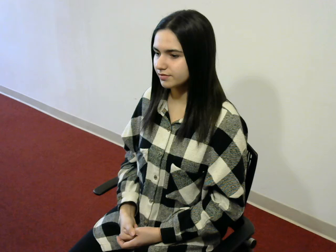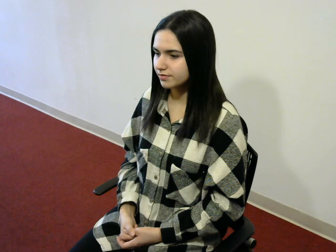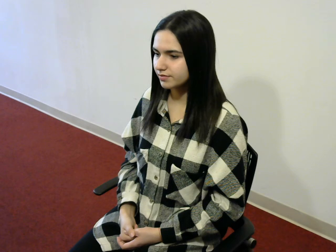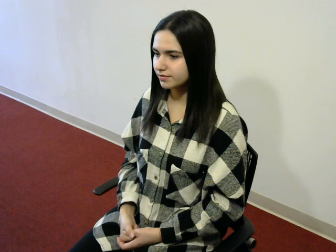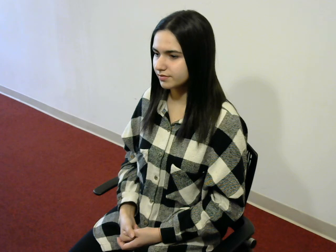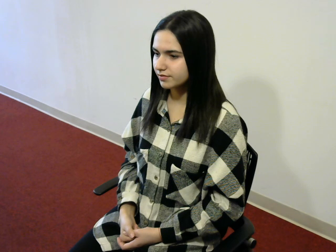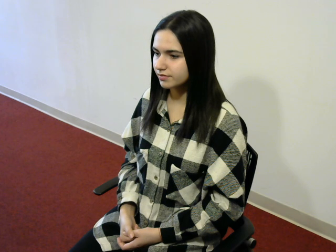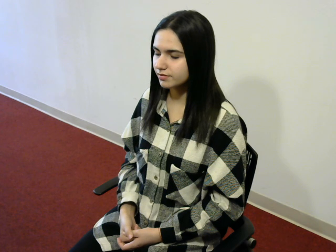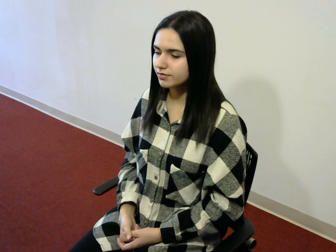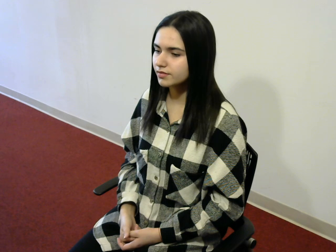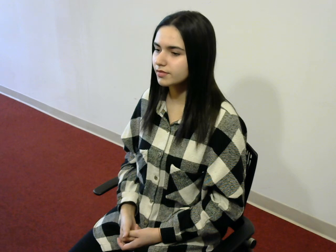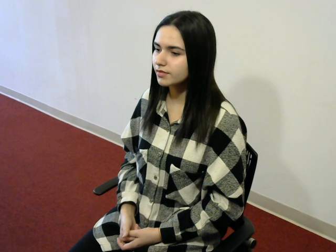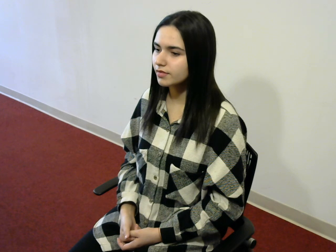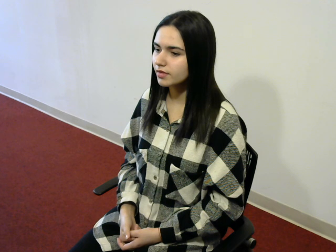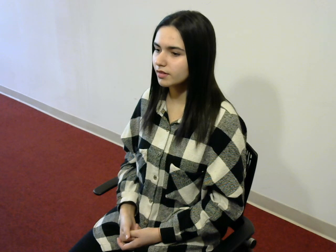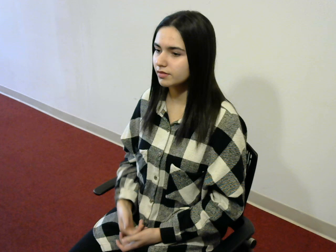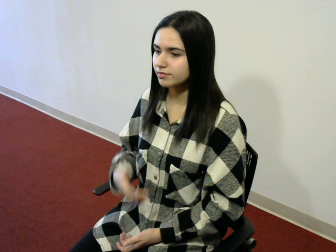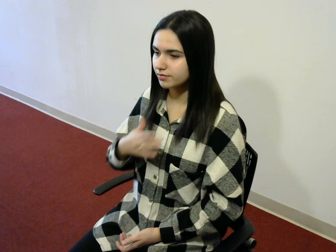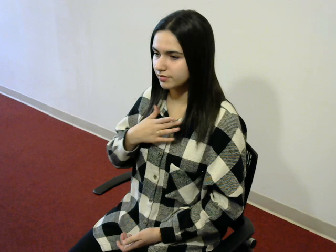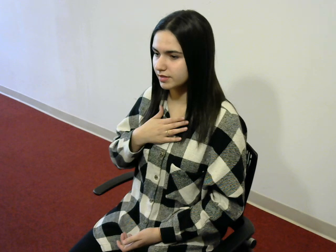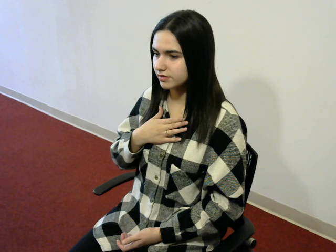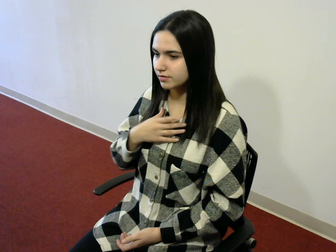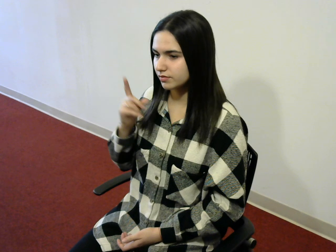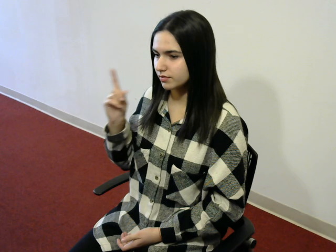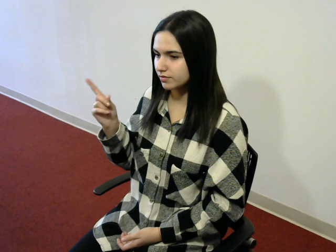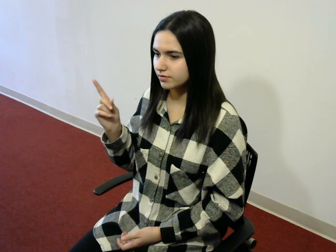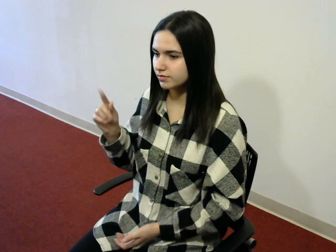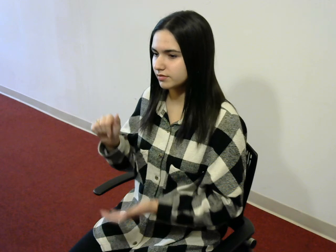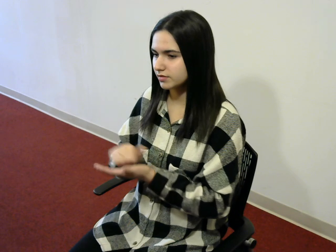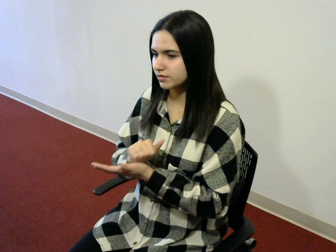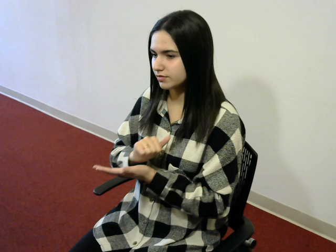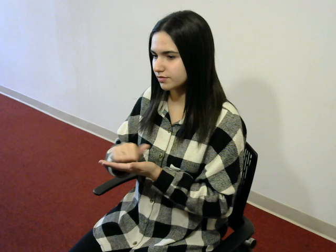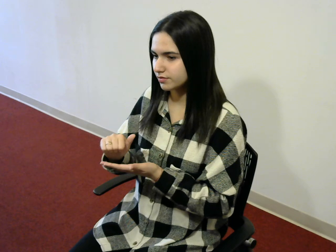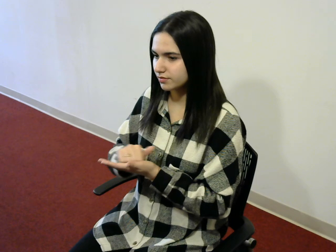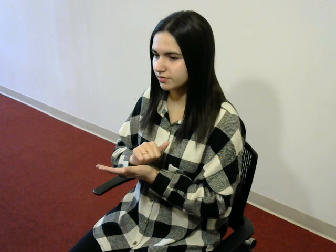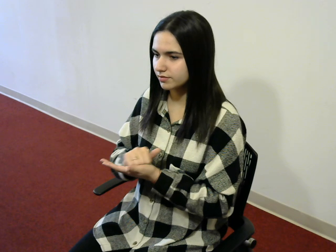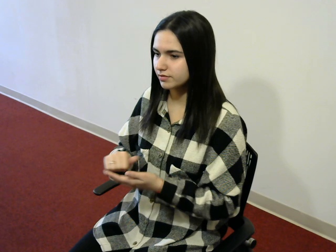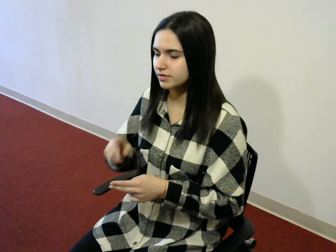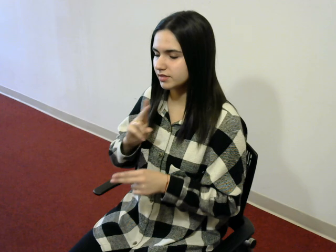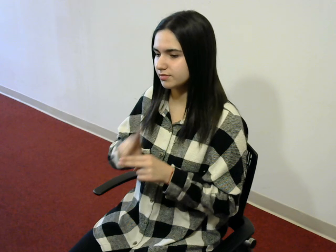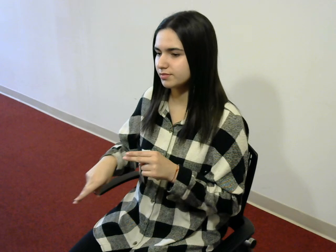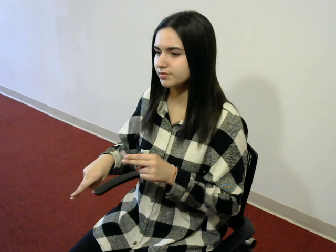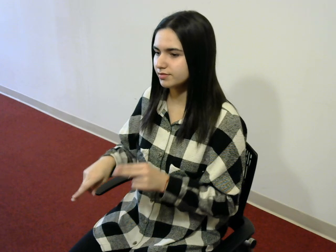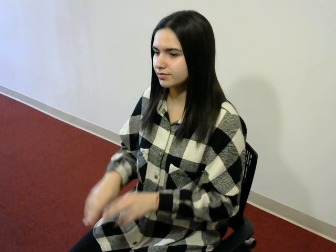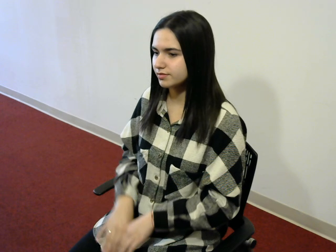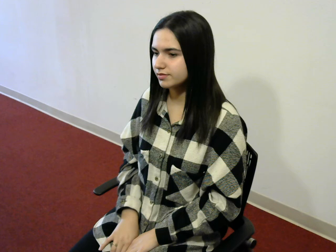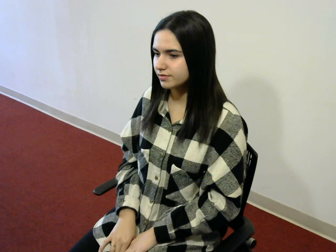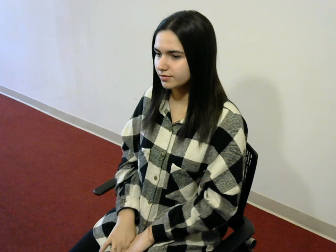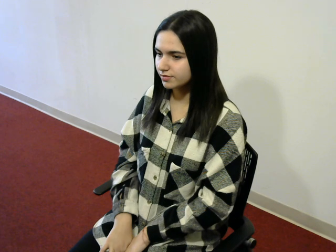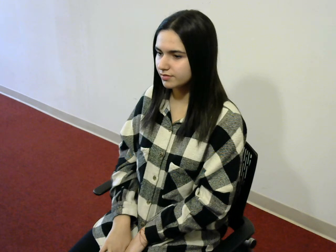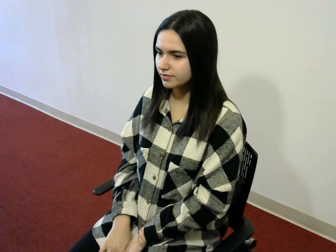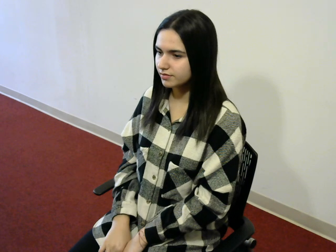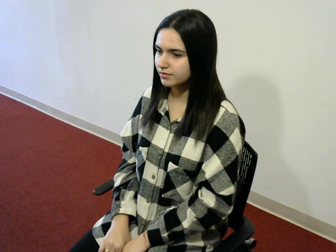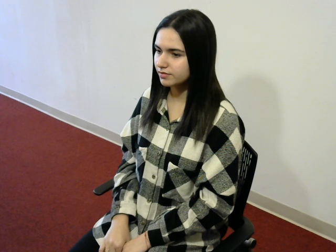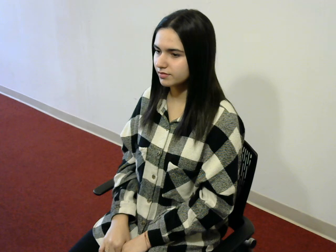Mən o sənədi itirmişdim